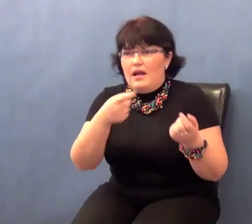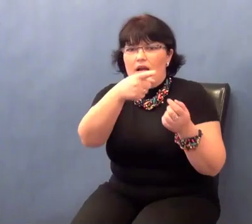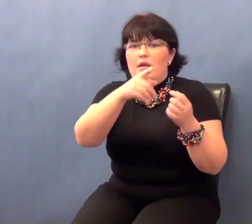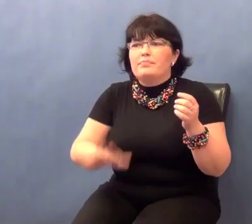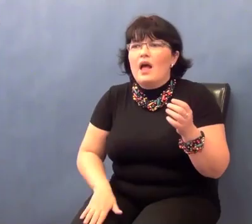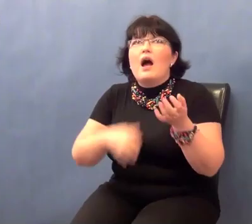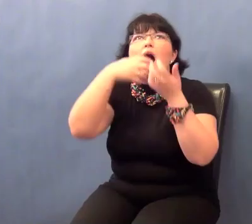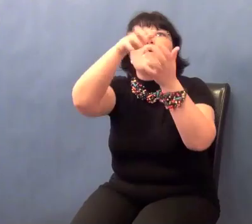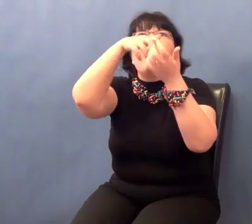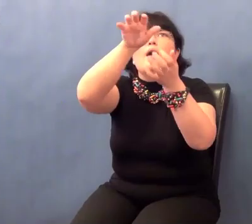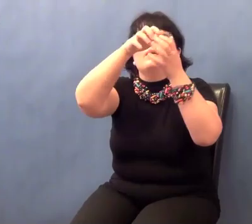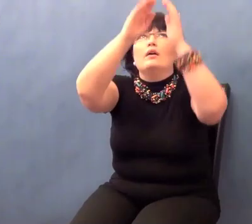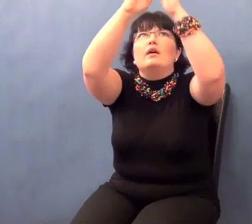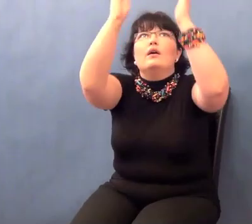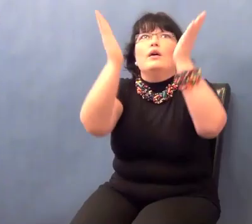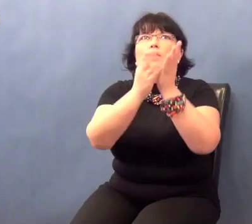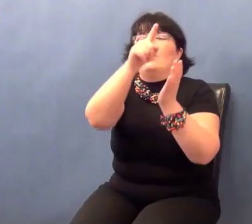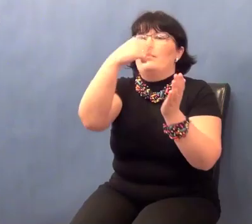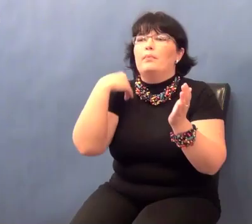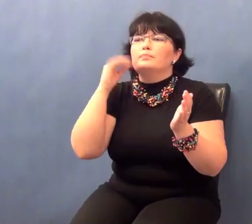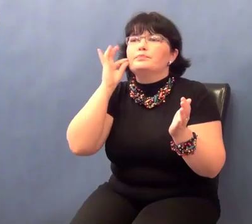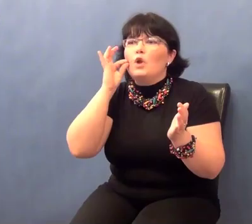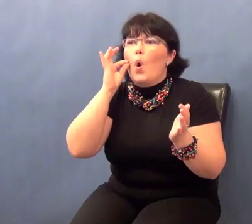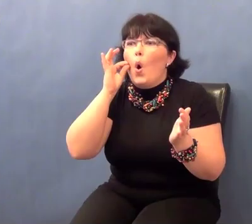Pies zaczął szczekać w stronę gniazd a tam była pszczoła.